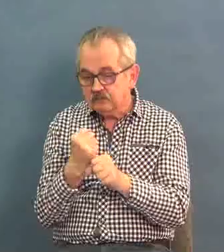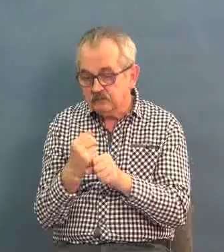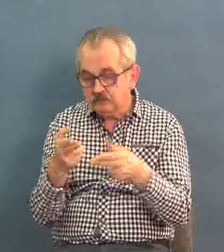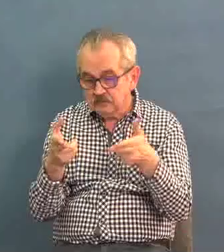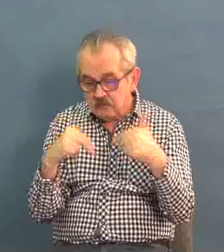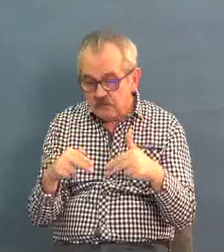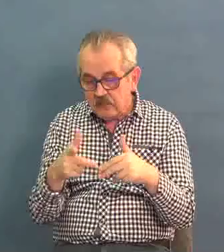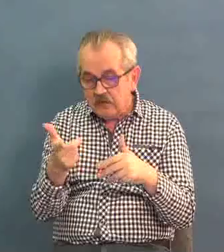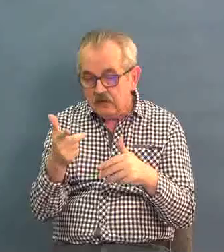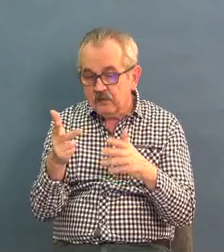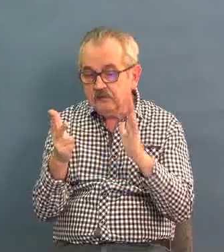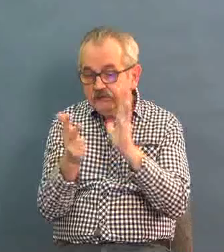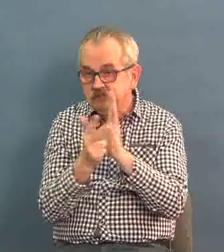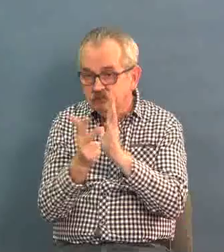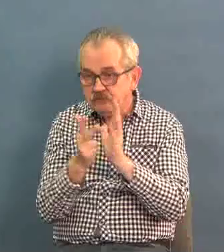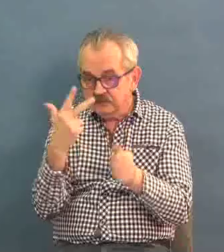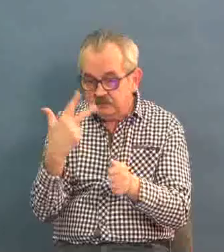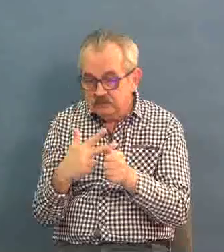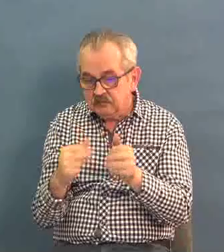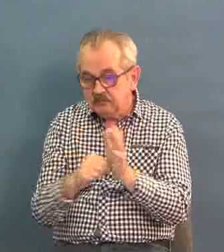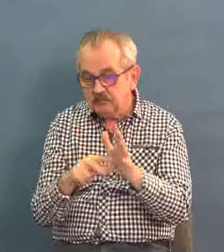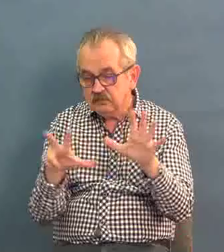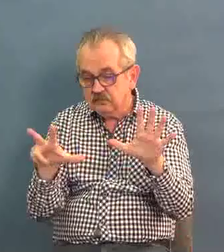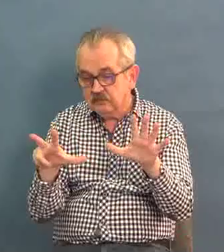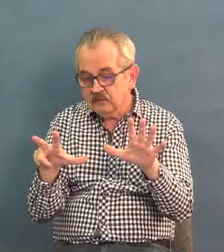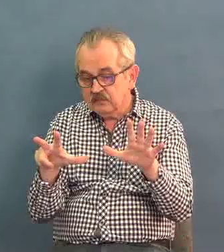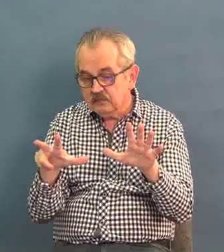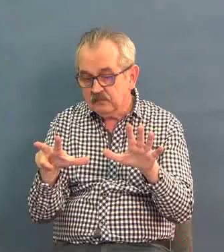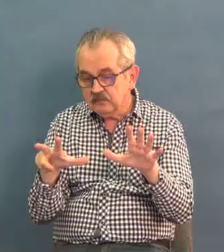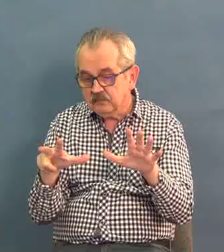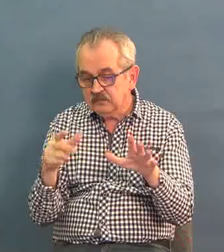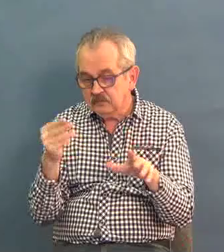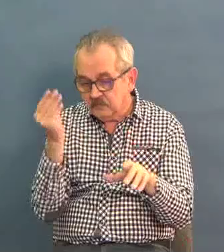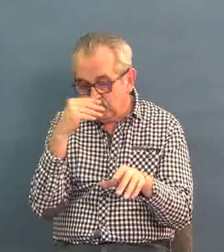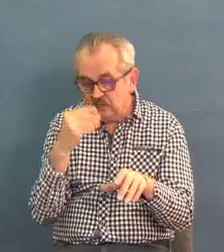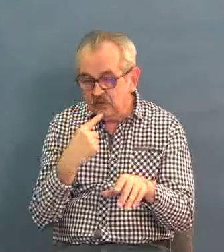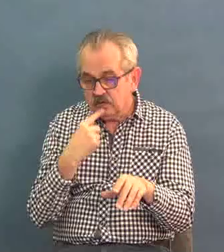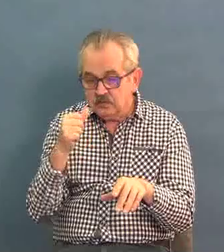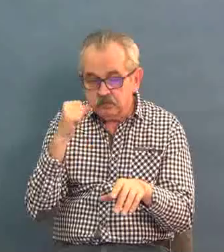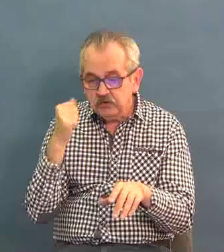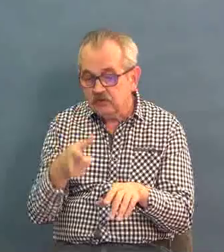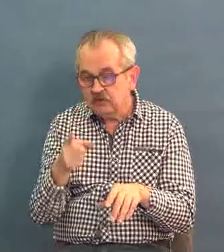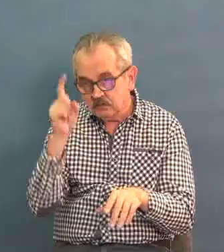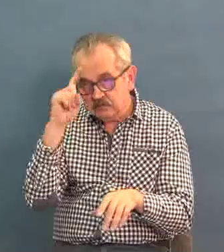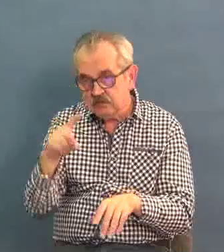Następnie od osiemnastej trzydzieści do ósmej nauka języka niemieckiego.